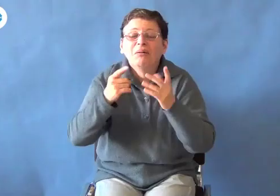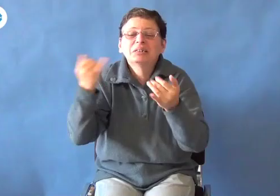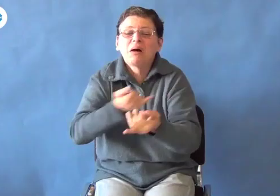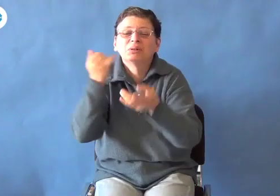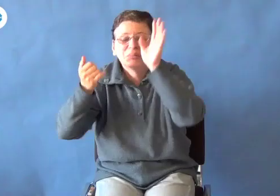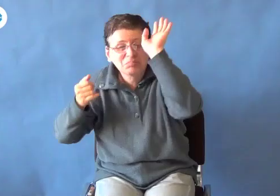Zawsze.